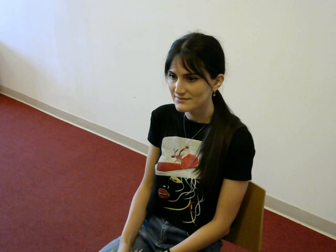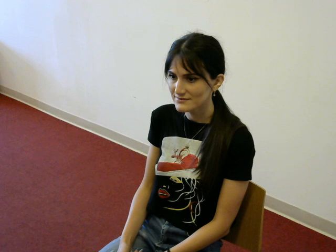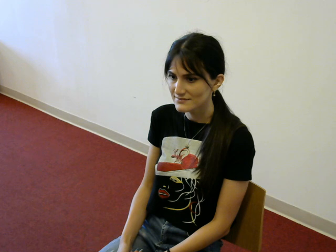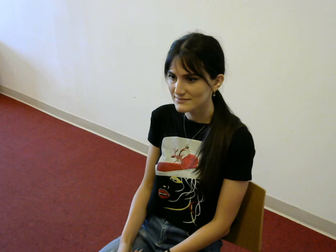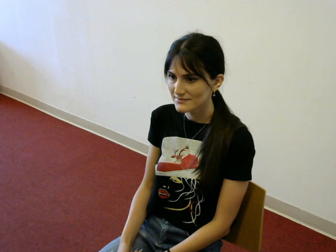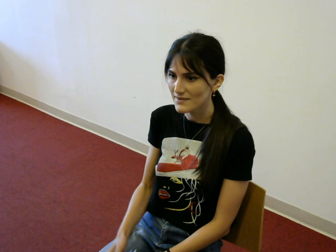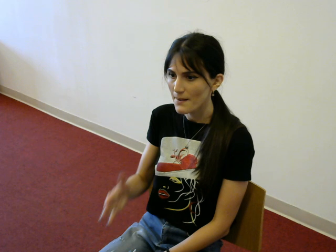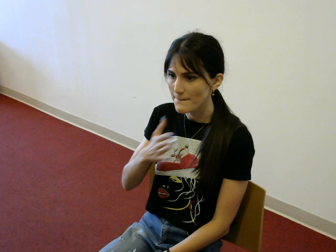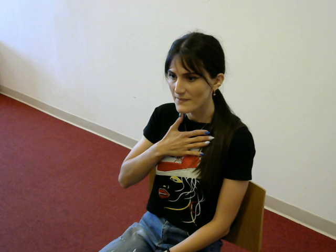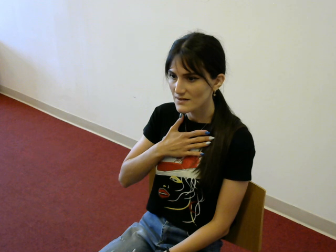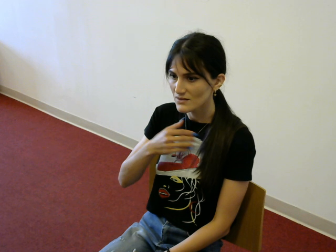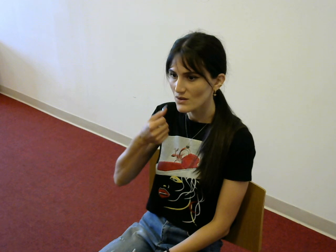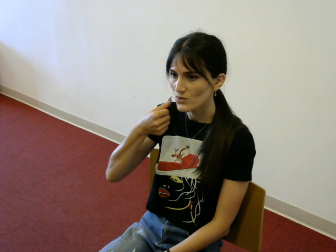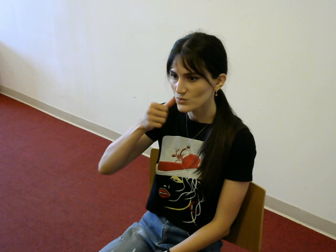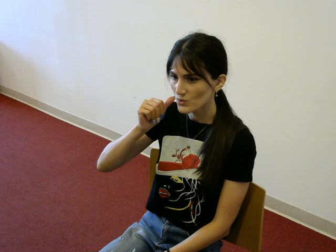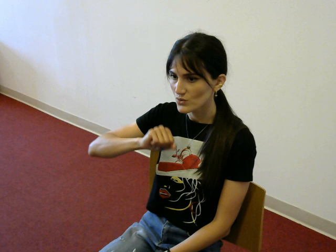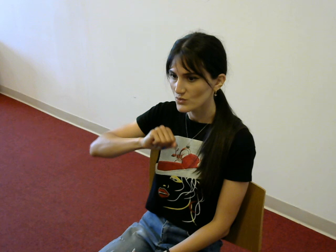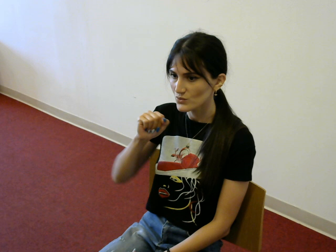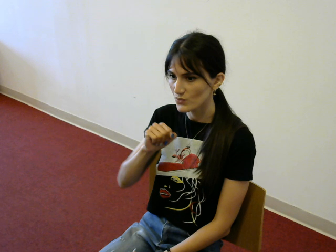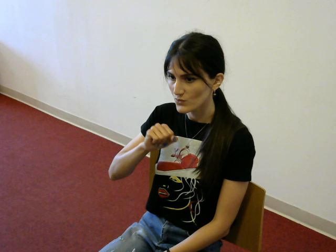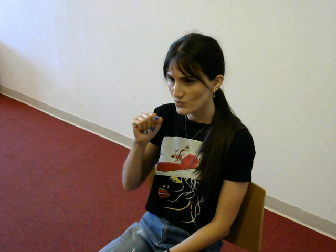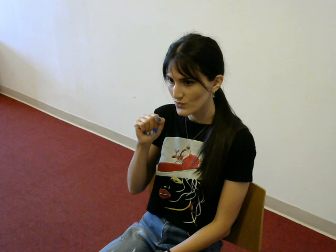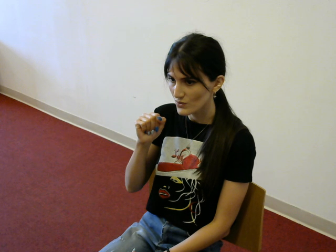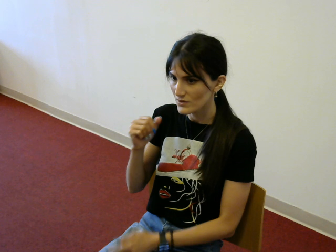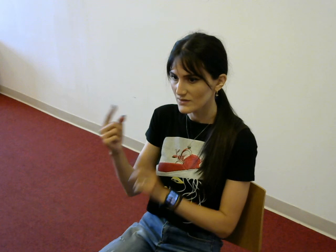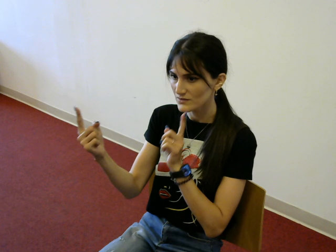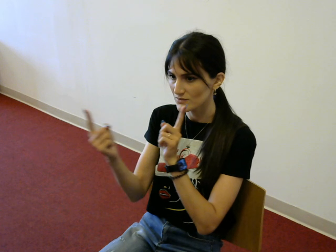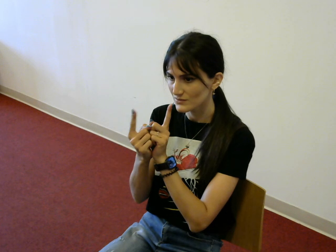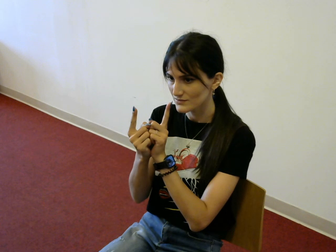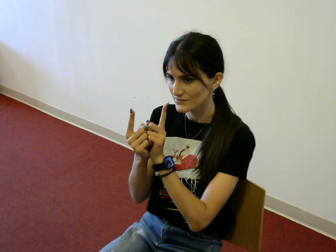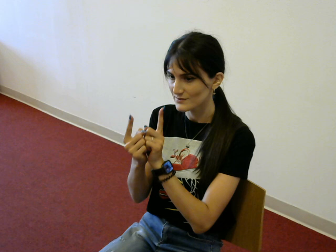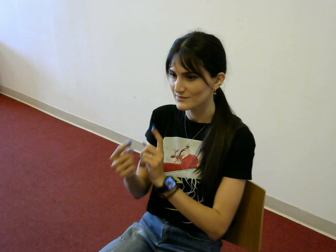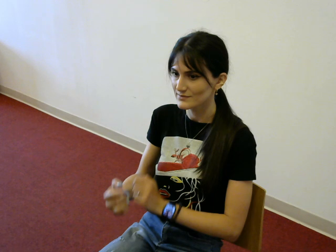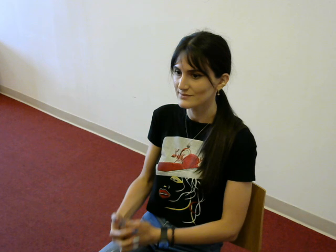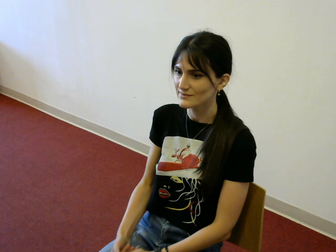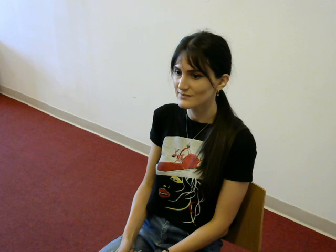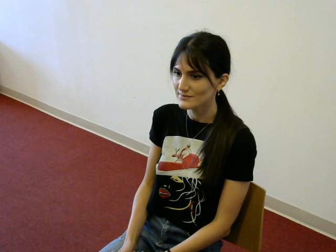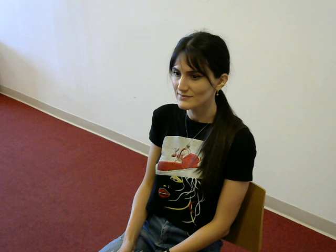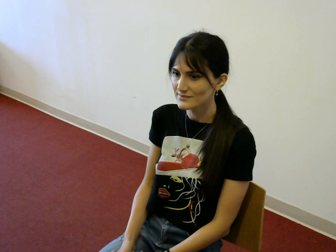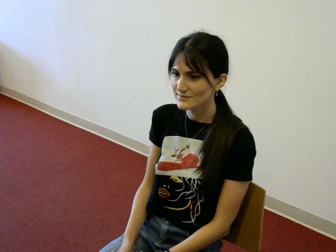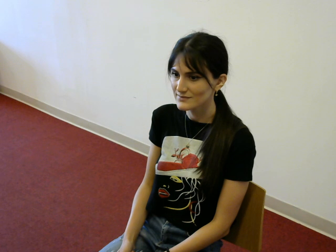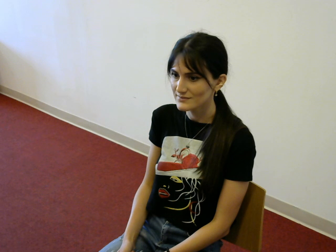Mən dünən dostlarımla görüşmüşdüm